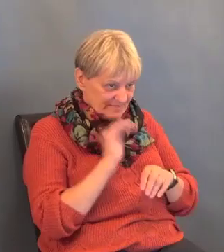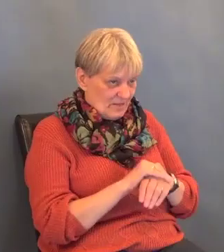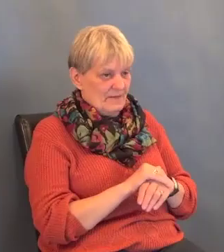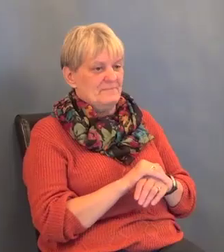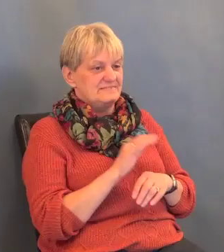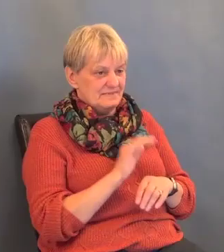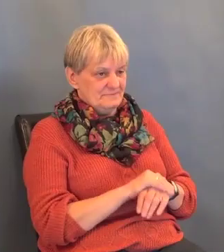Zgoda.